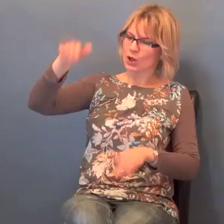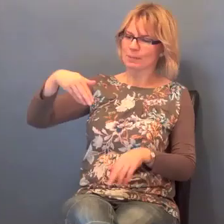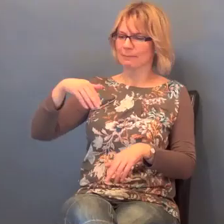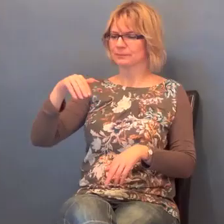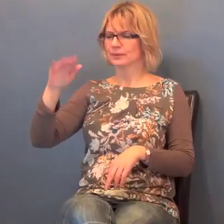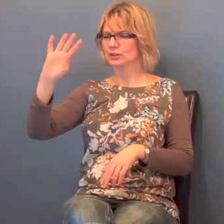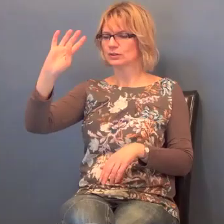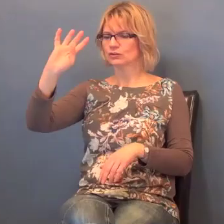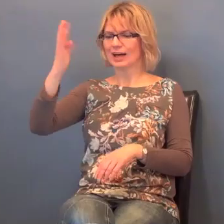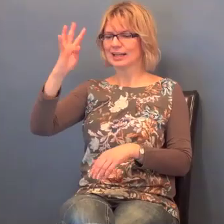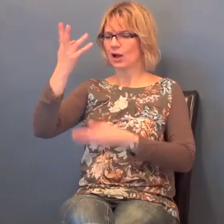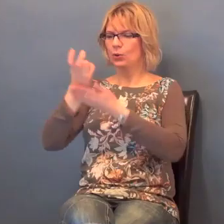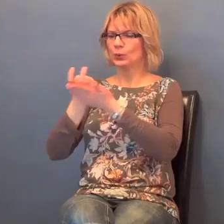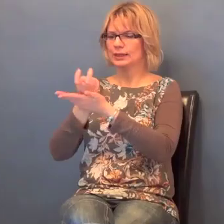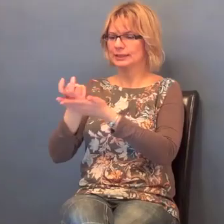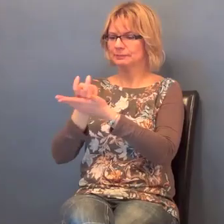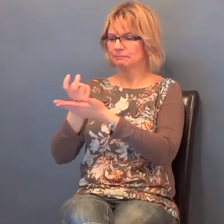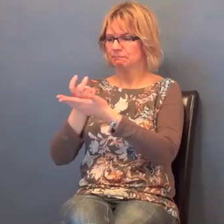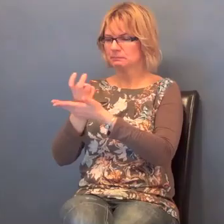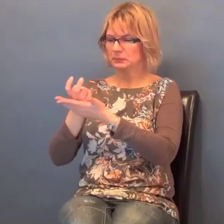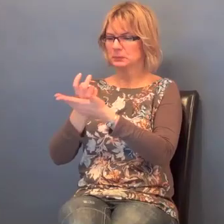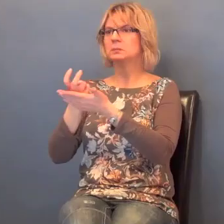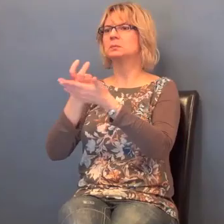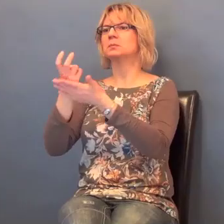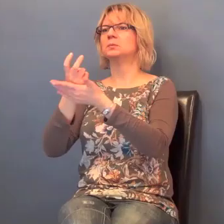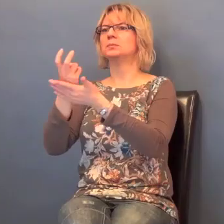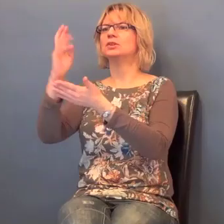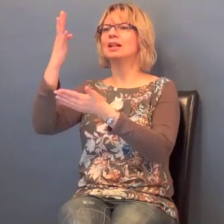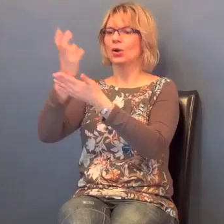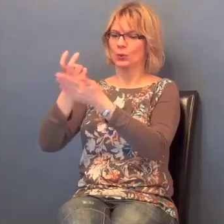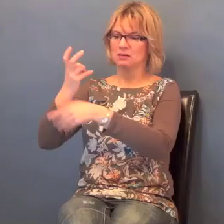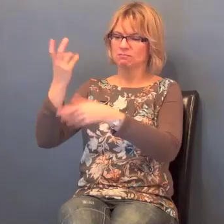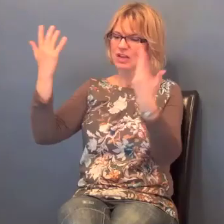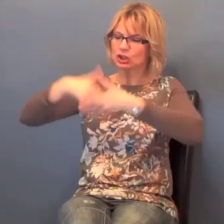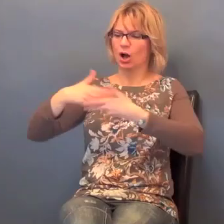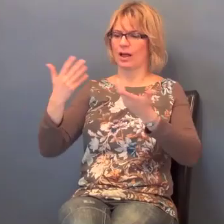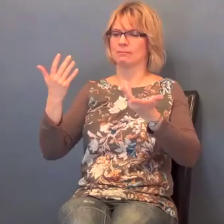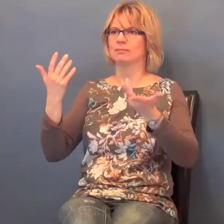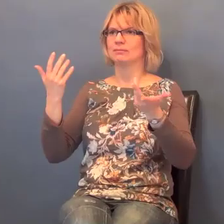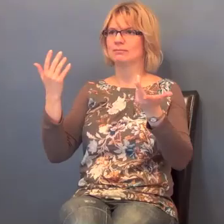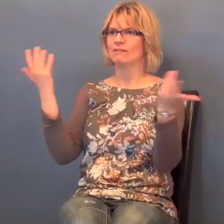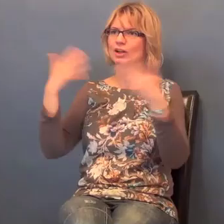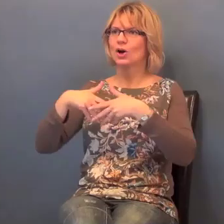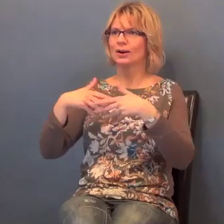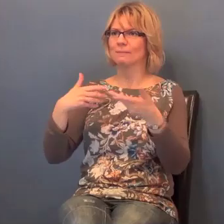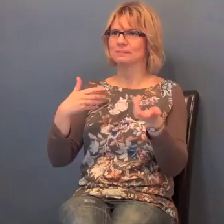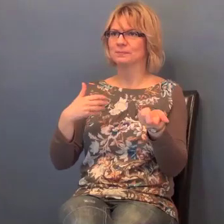Dobra, a możesz na przykład czwartego lutego wieczorem?